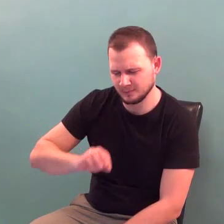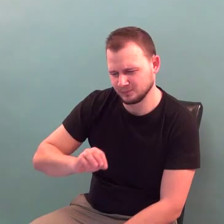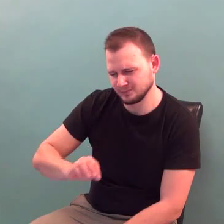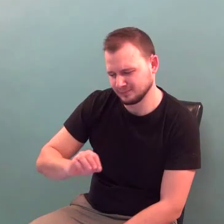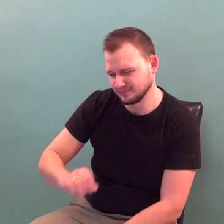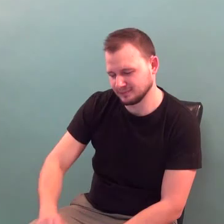Zastanawiam się.